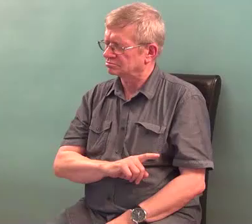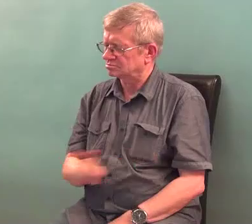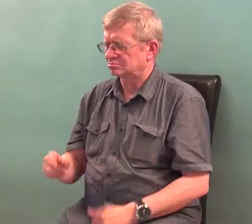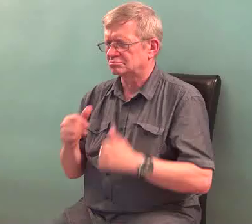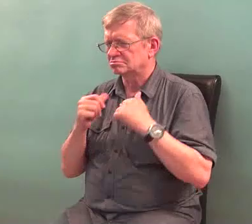Trzeba być grzecznym.